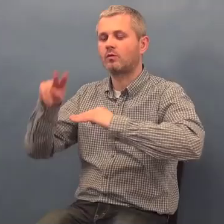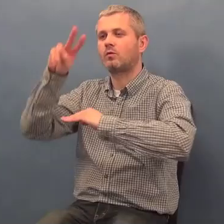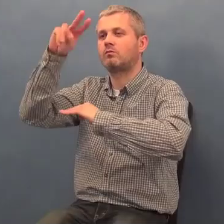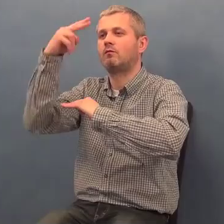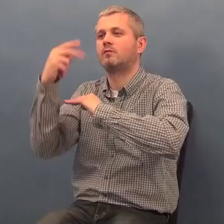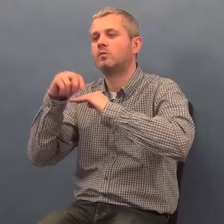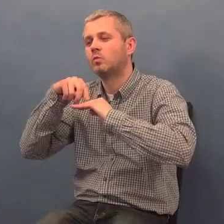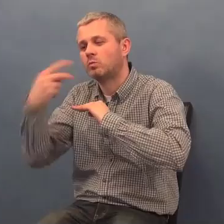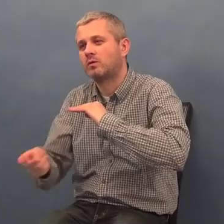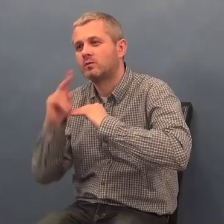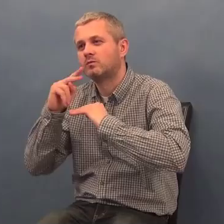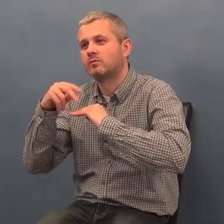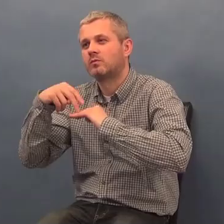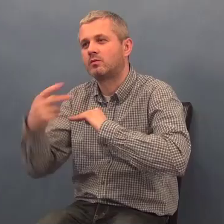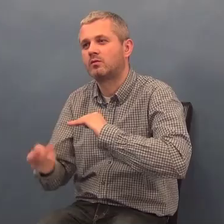Upadek, wiesz, upadek.